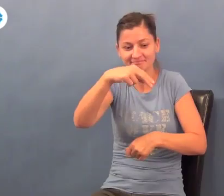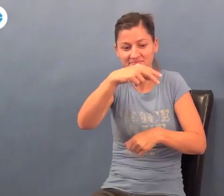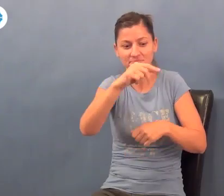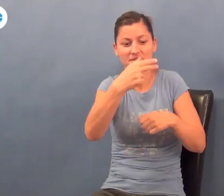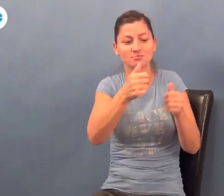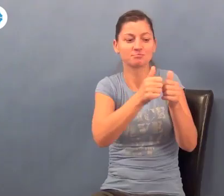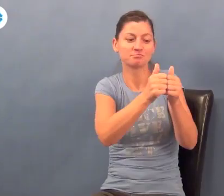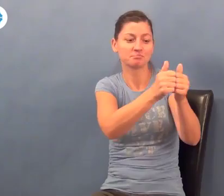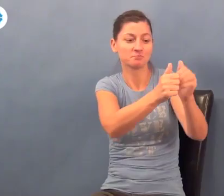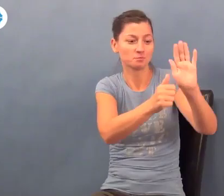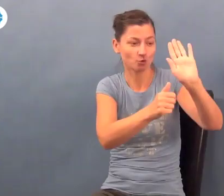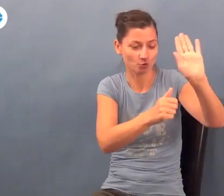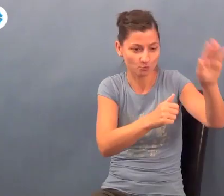Poszła razem z panem.